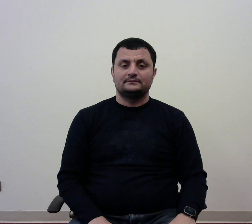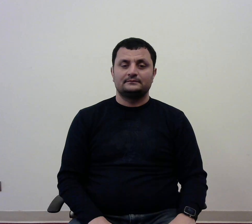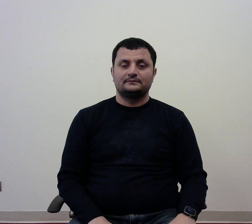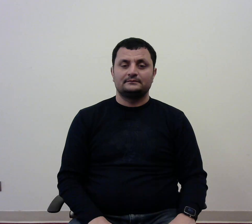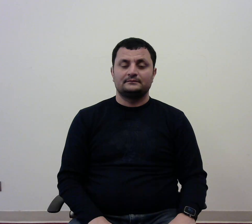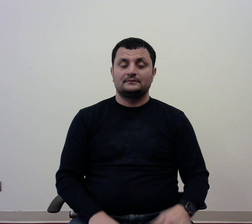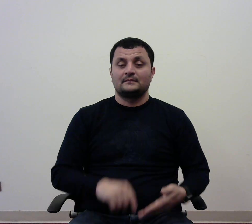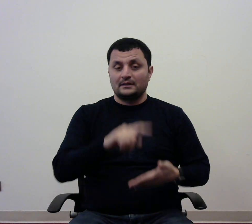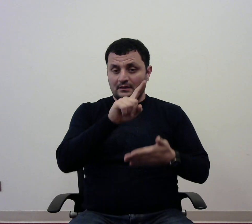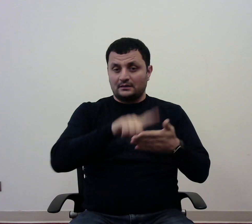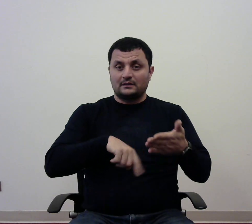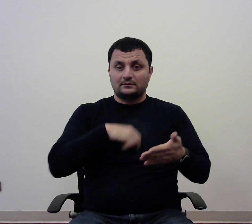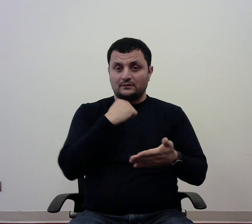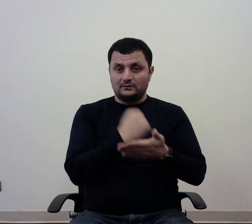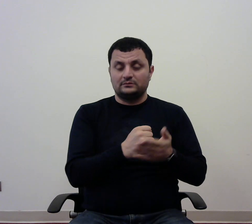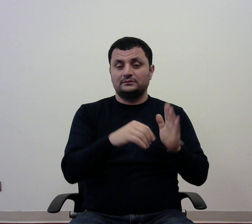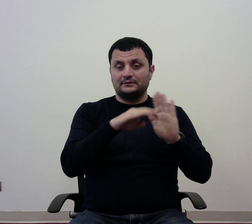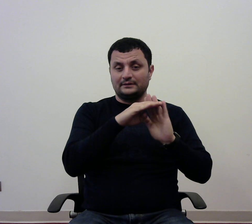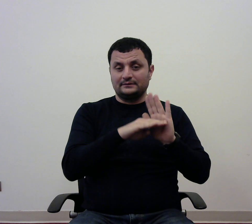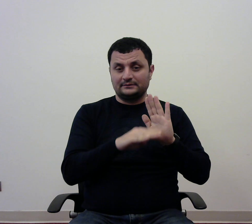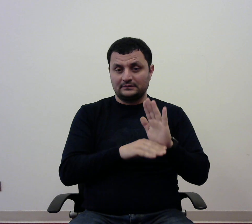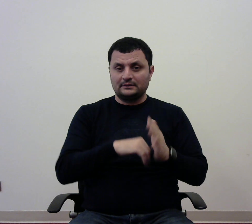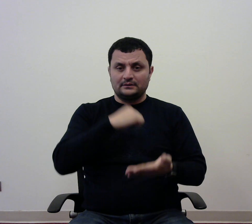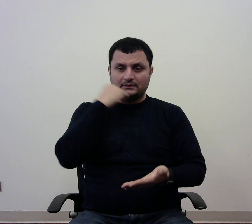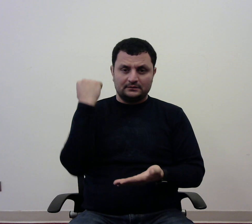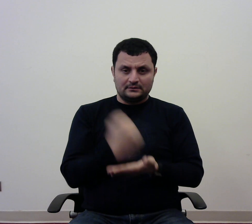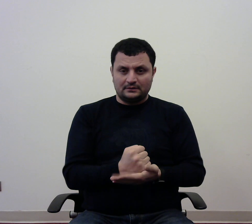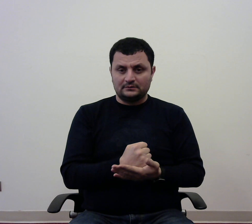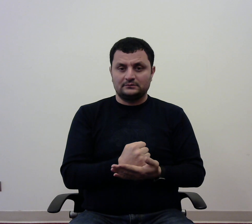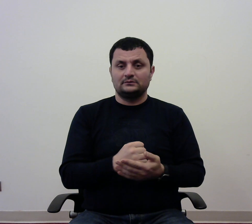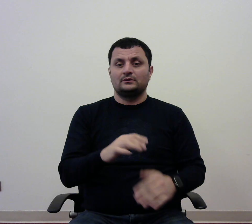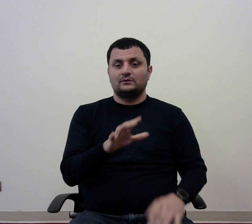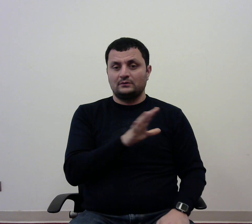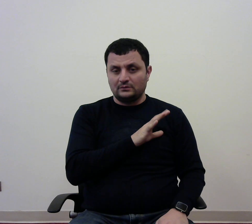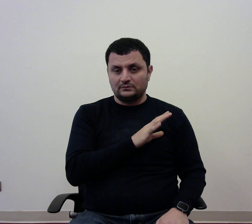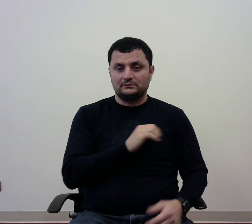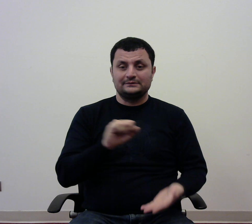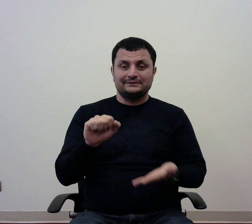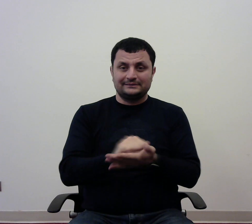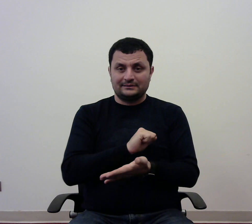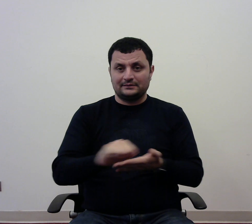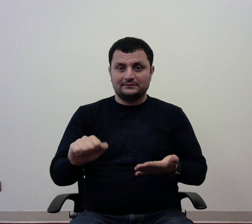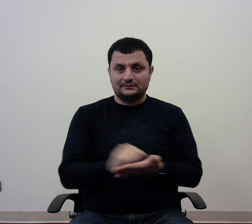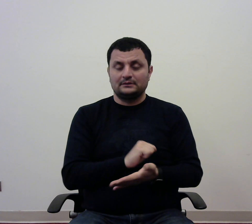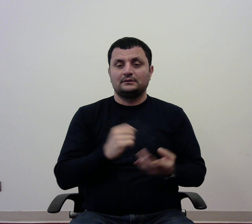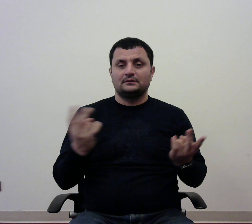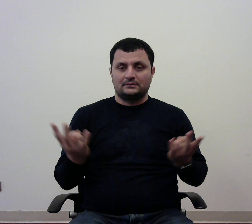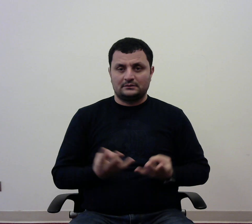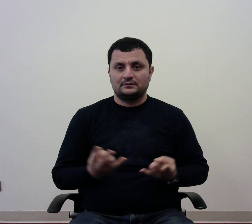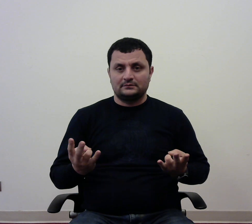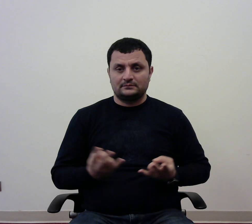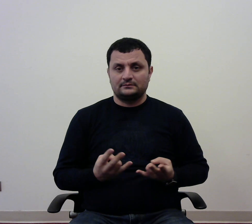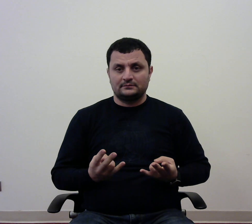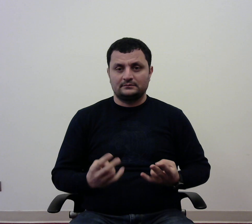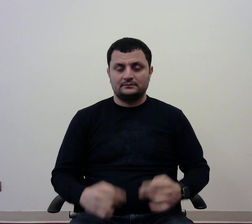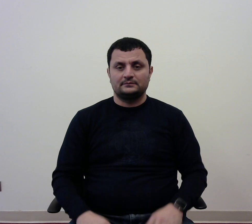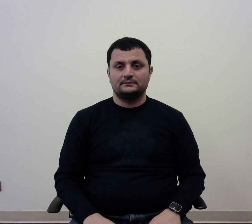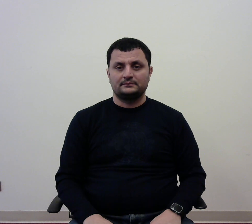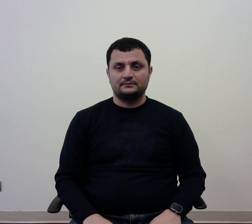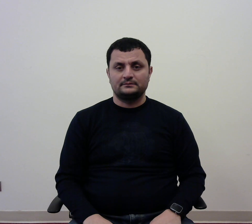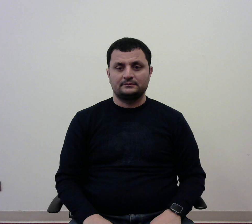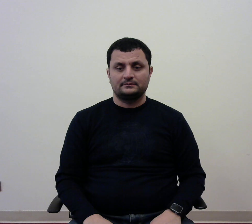Notarial qaydada təsdiq olunmuş sənədlər lazımdır